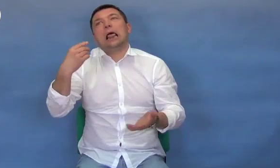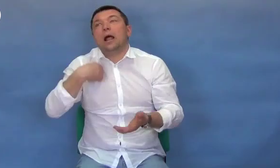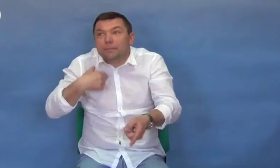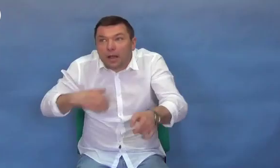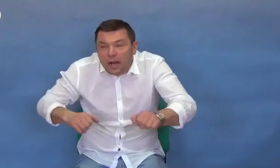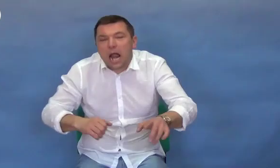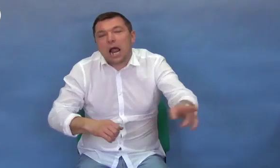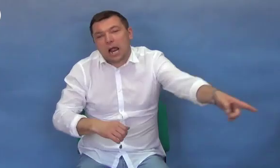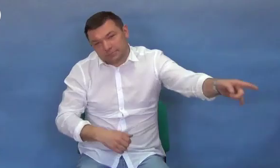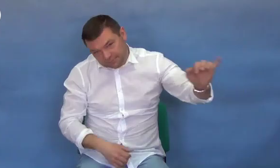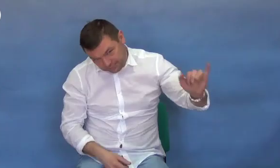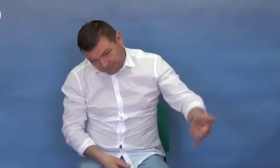Ja szedłem, ale się okazało...